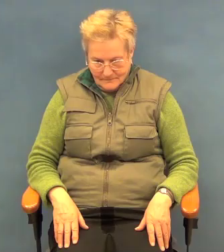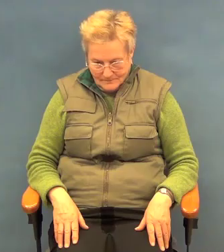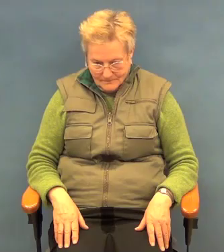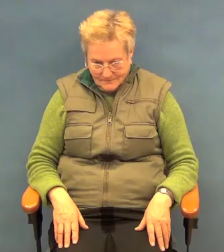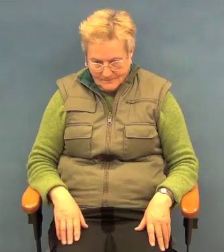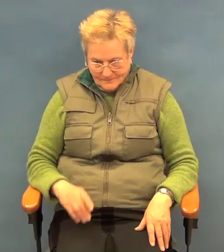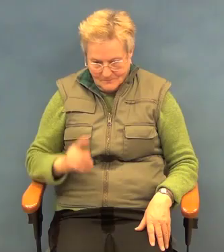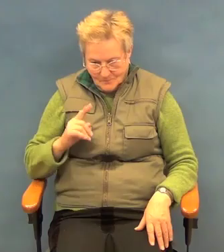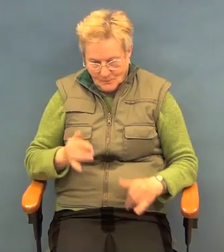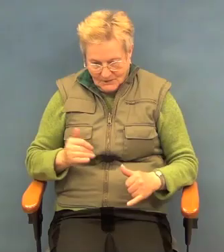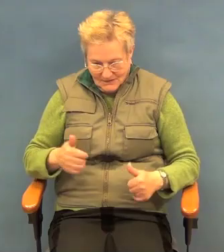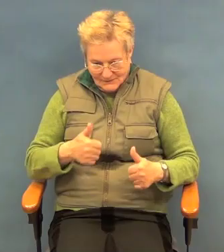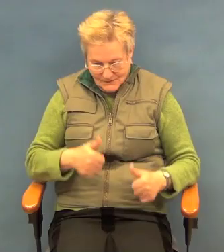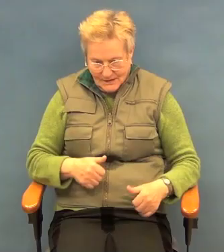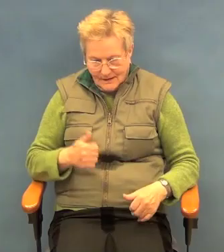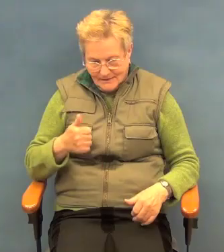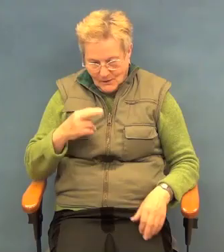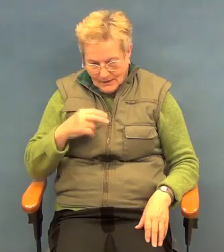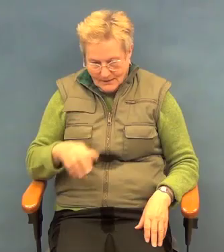Rowerzysta się zatrzymał, poszedł i zabrał jedną gruszkę.